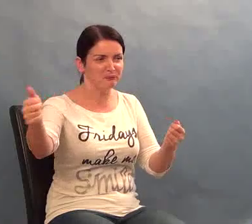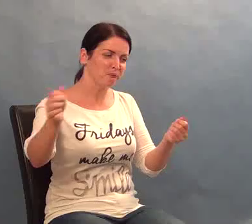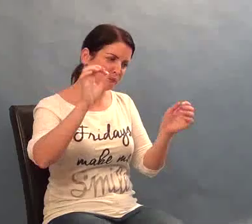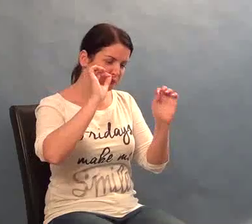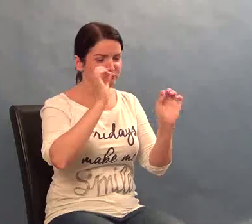Dobrze.